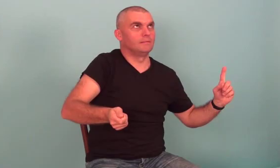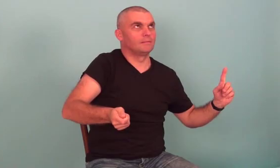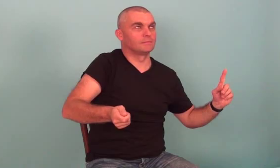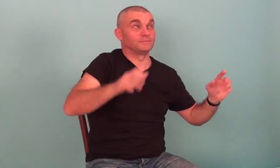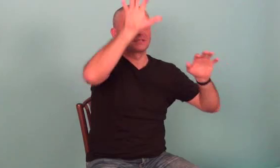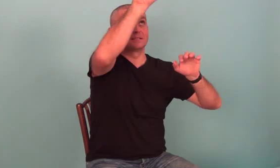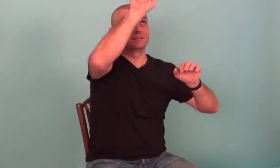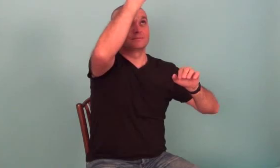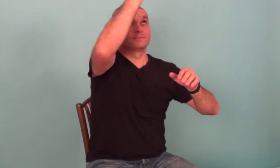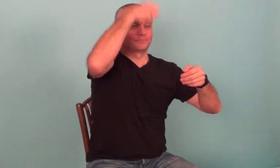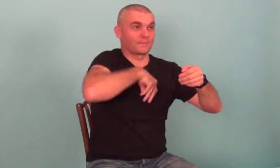Mężczyzna zrywa gruszki na drzewie.